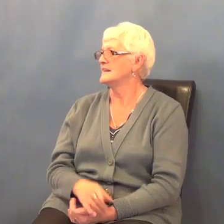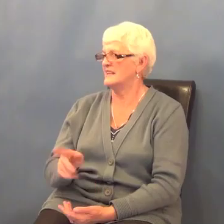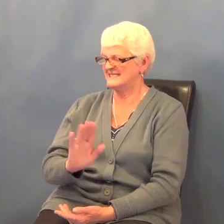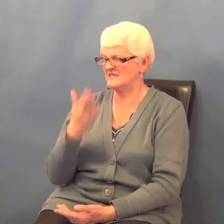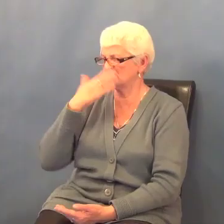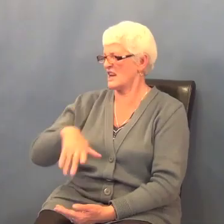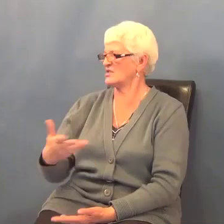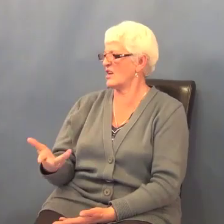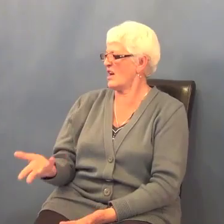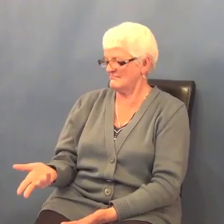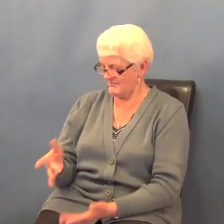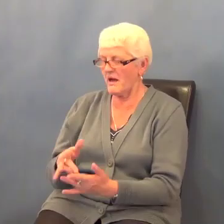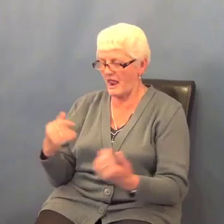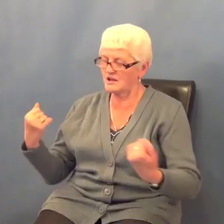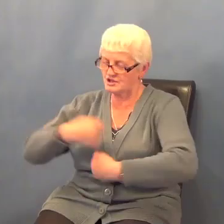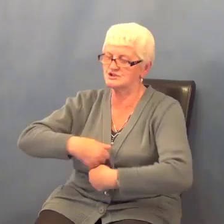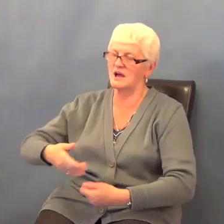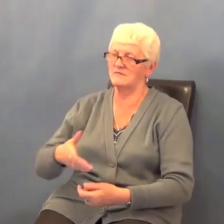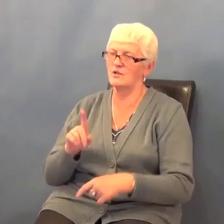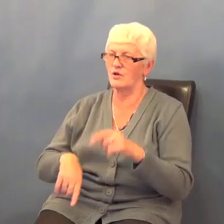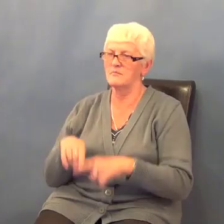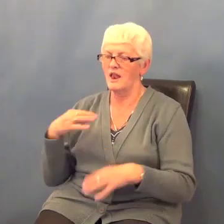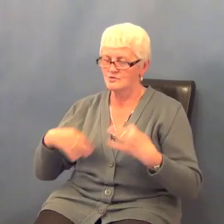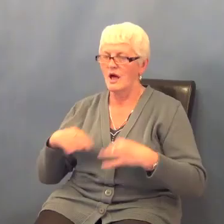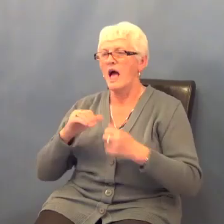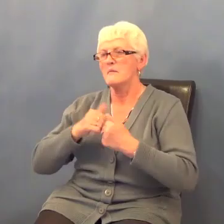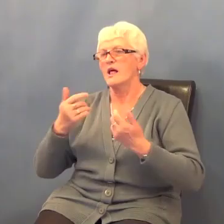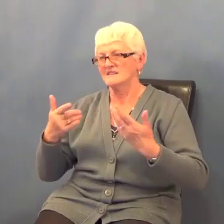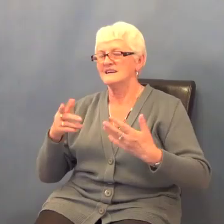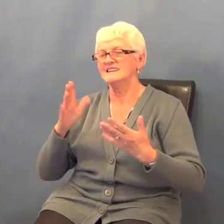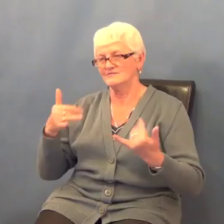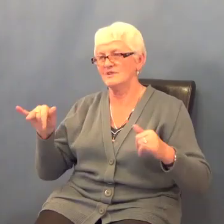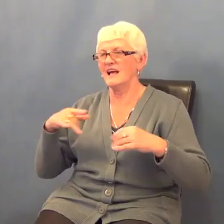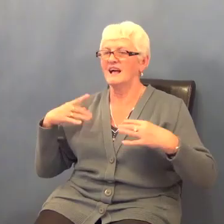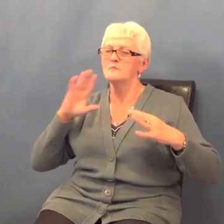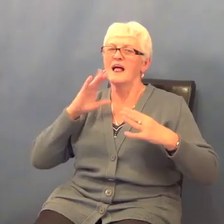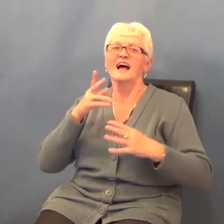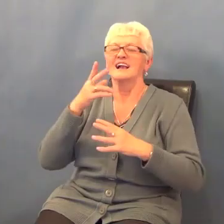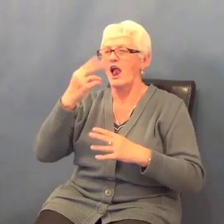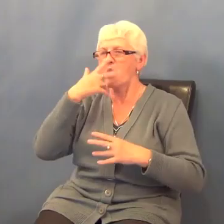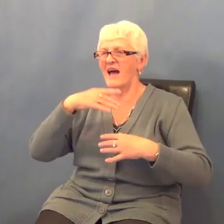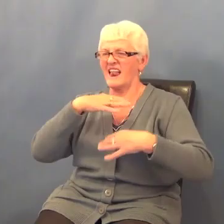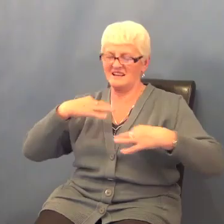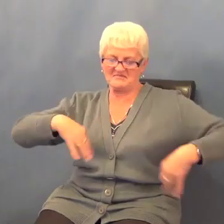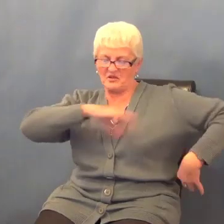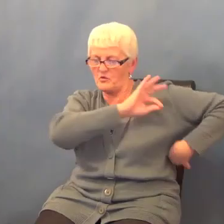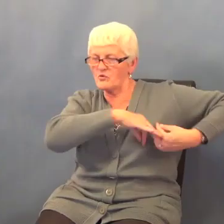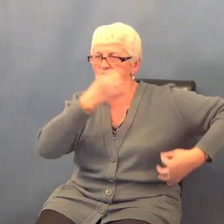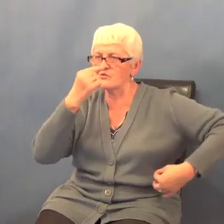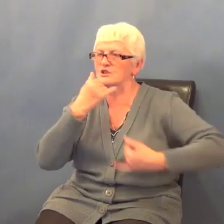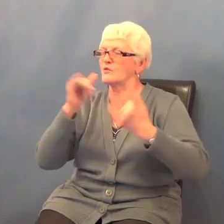Nie, bo będzie brzydko, lepiej się ubrać normalnymi ciuchami, albo specjalną szatą zasłonić klatę piersiową i różnie.